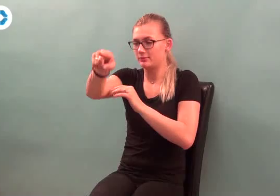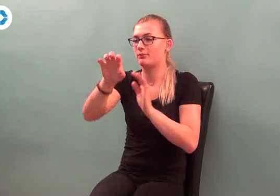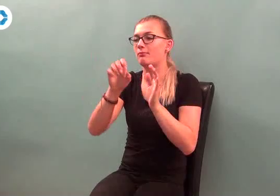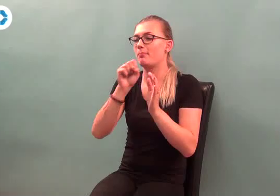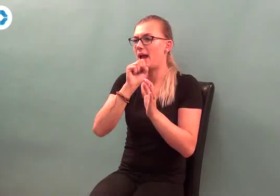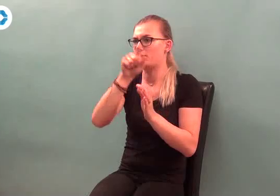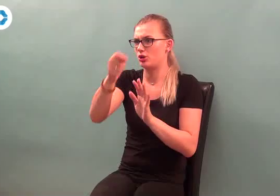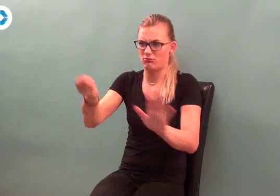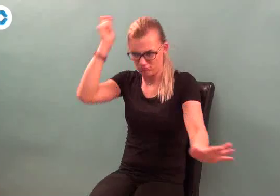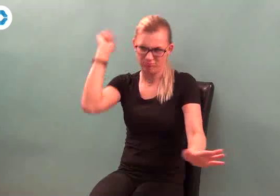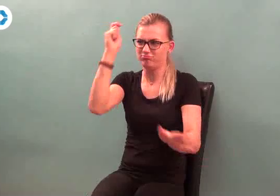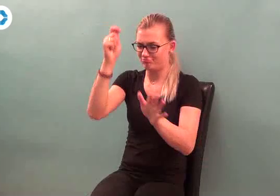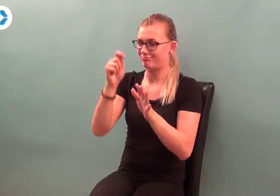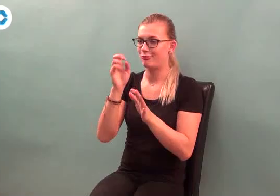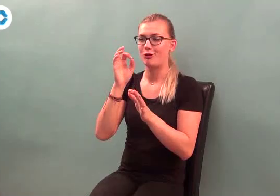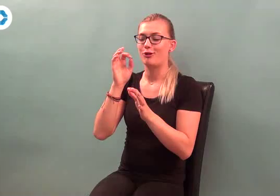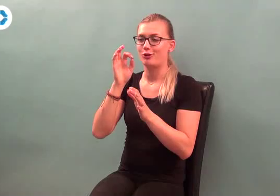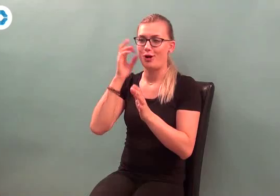Babcia uderza czymś kota.